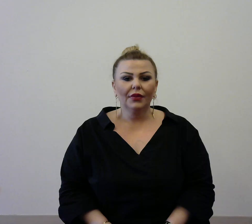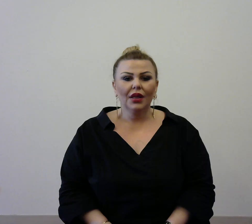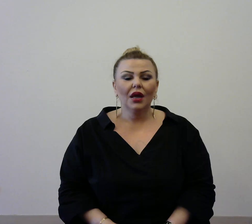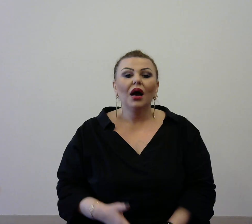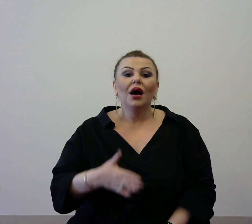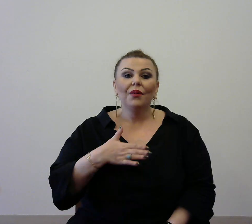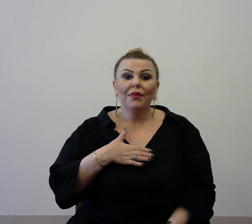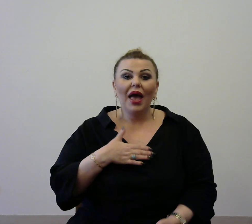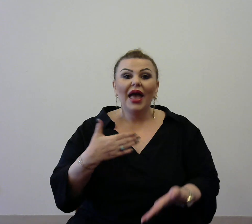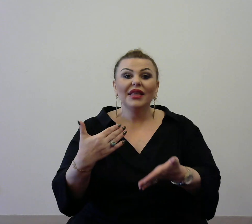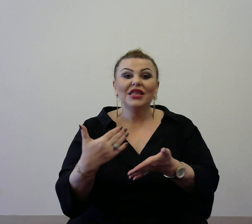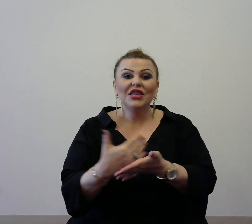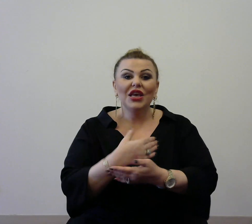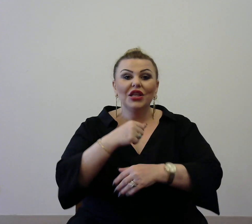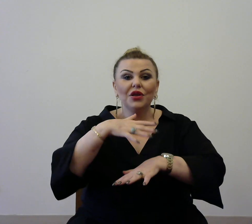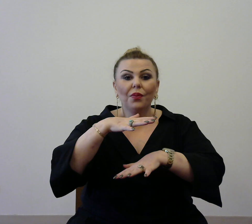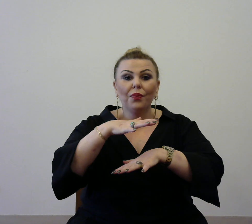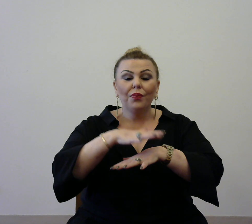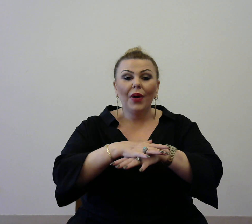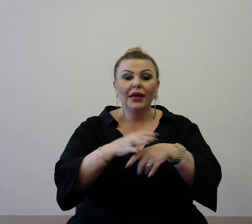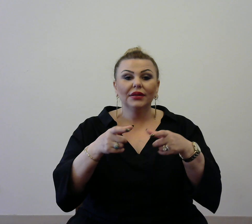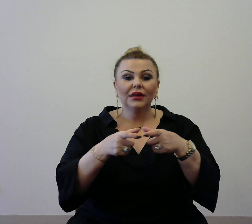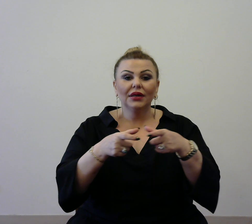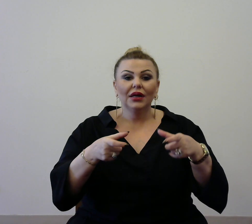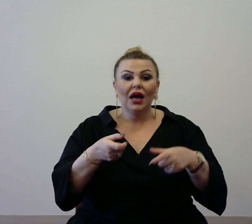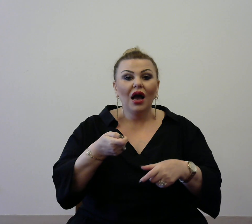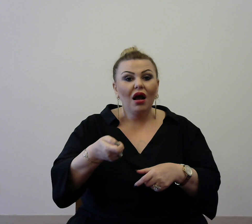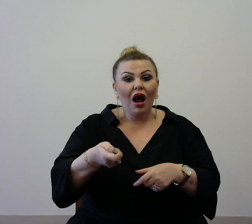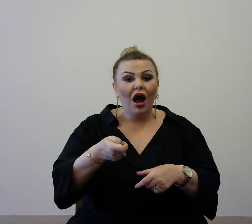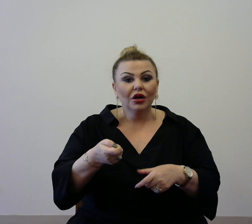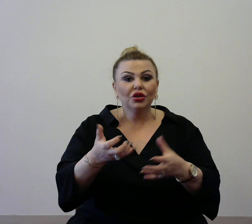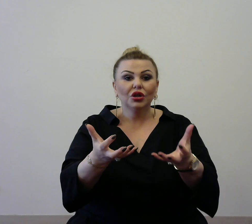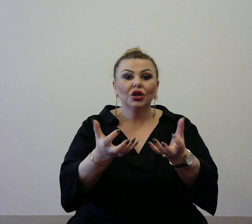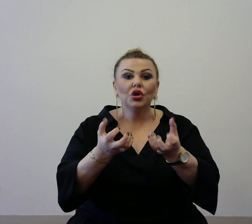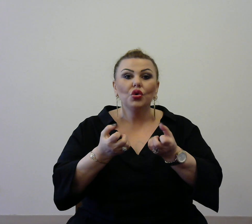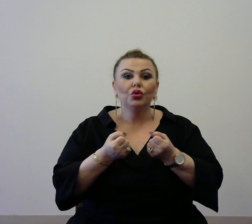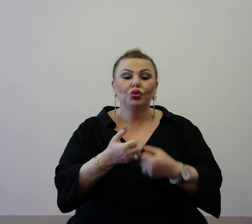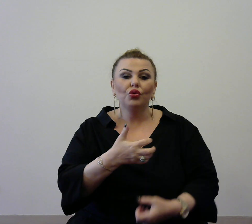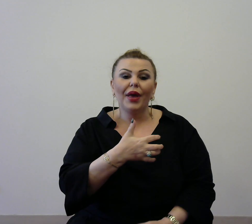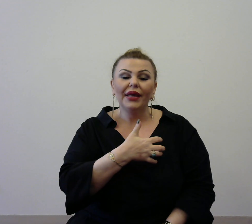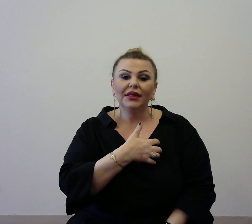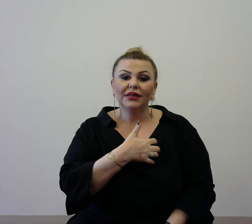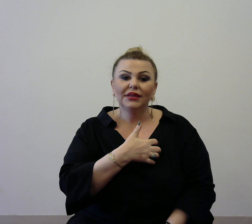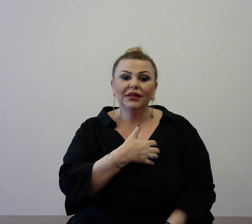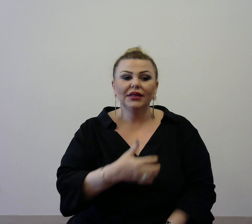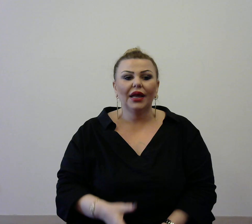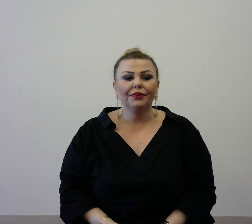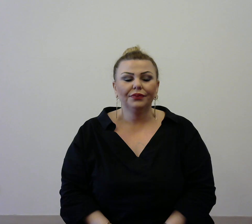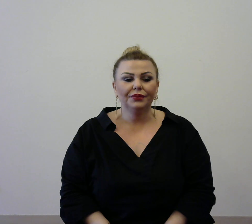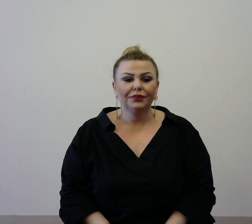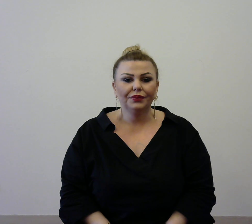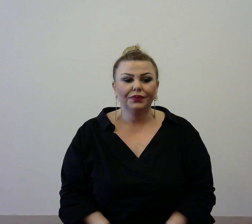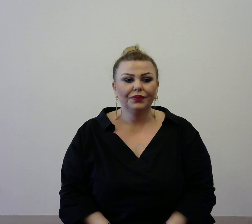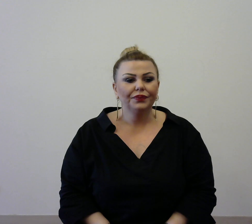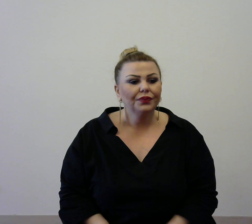Mən yeni bank kartı götürmək istəyirəm